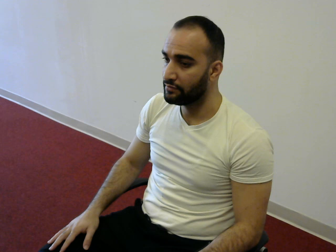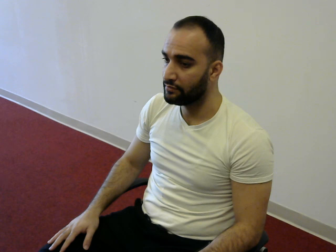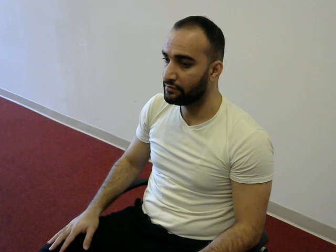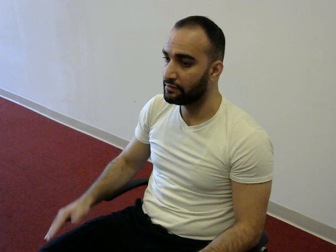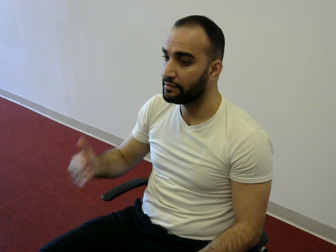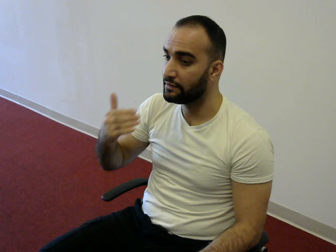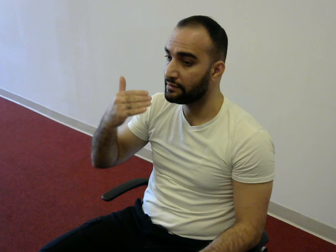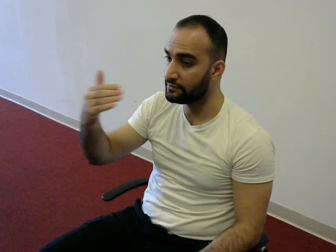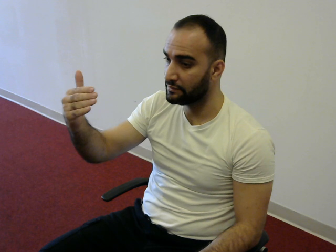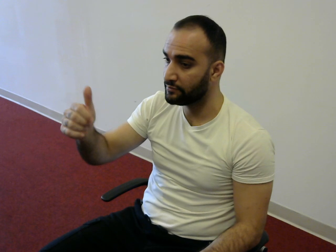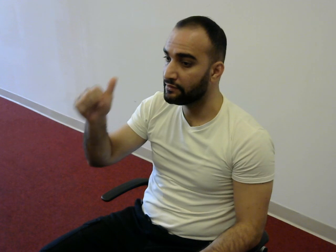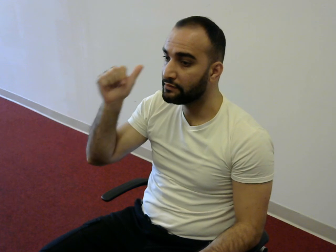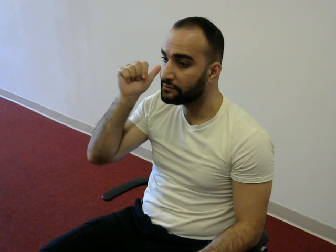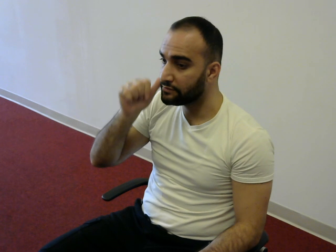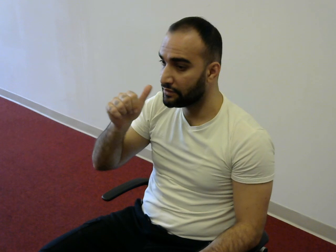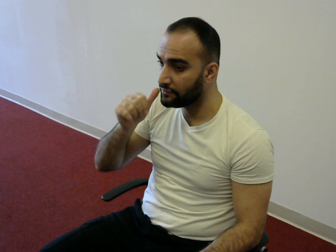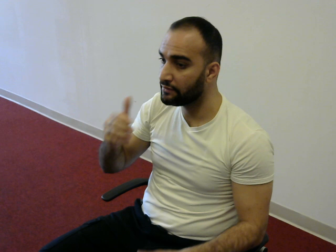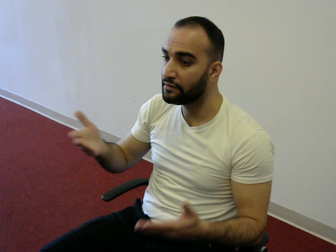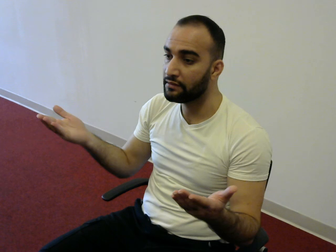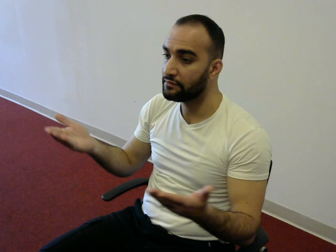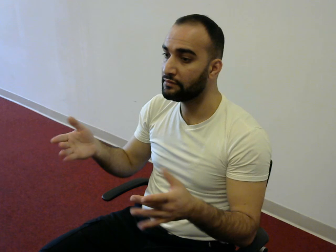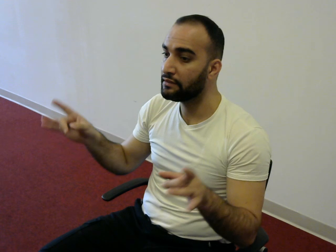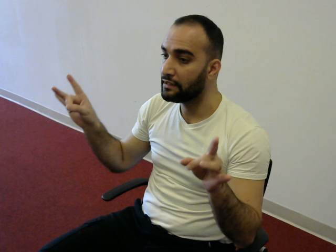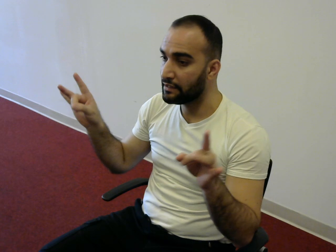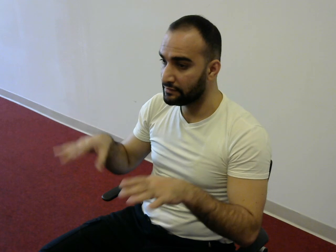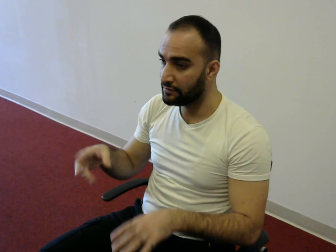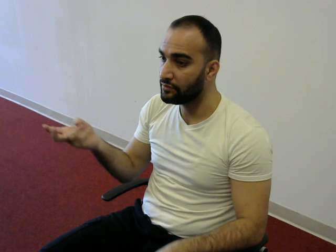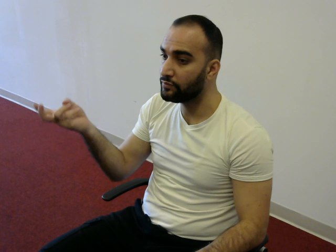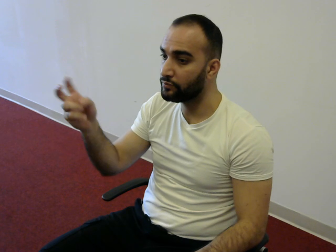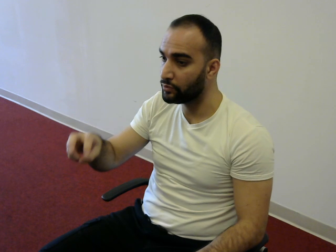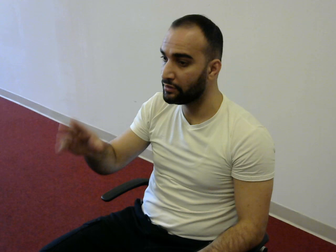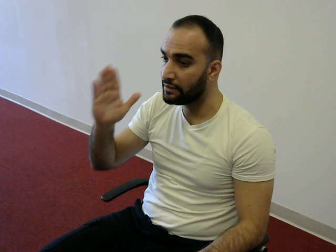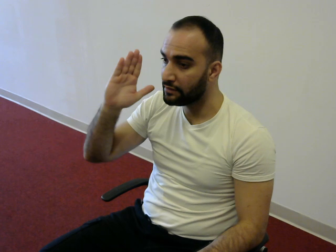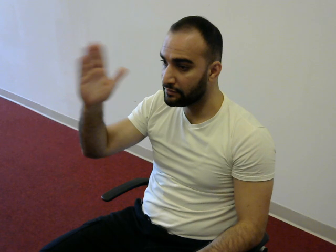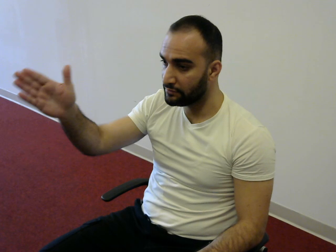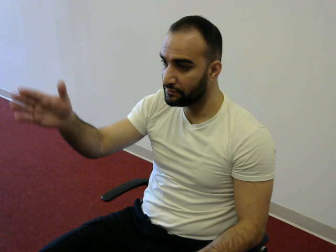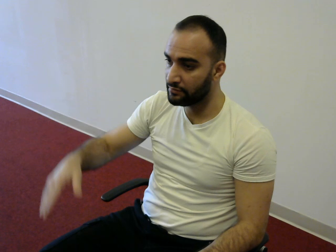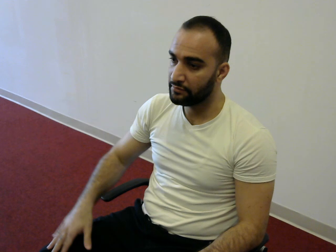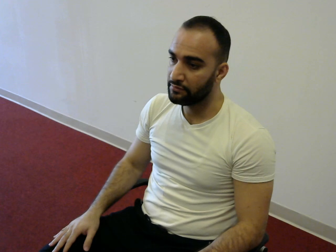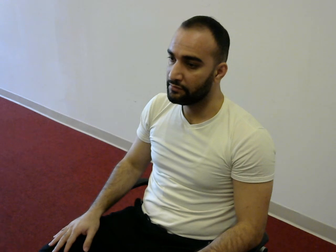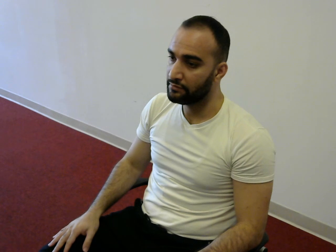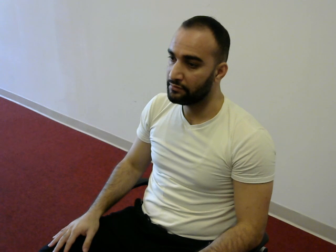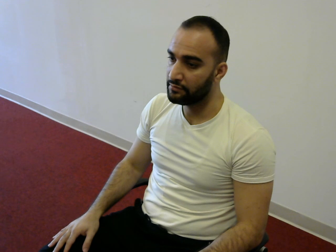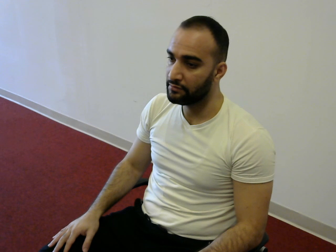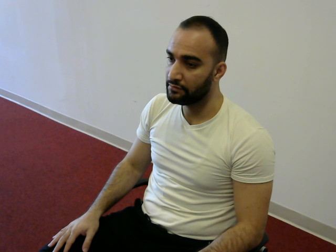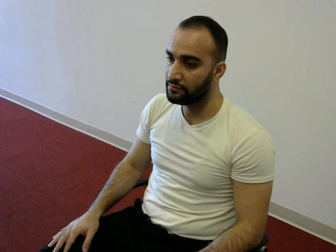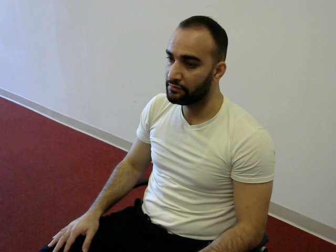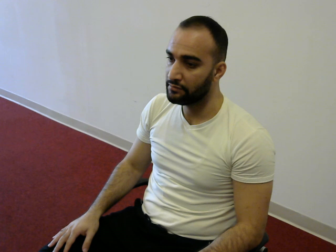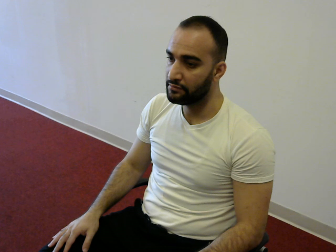Siz sabah hansı restorana gedəcəksiniz?